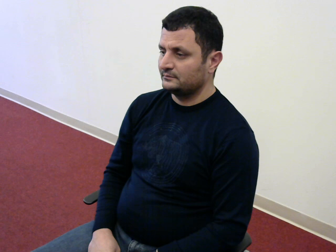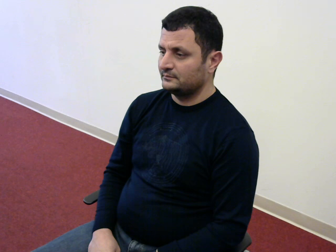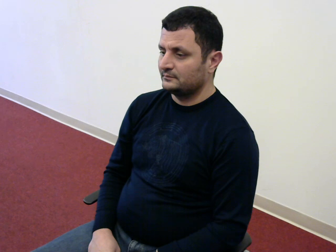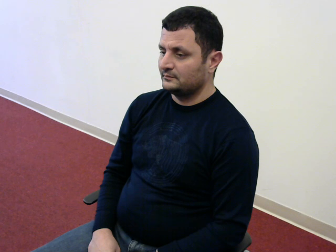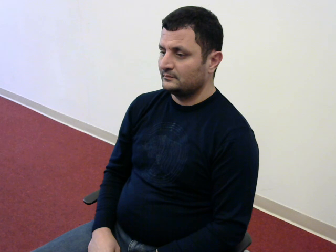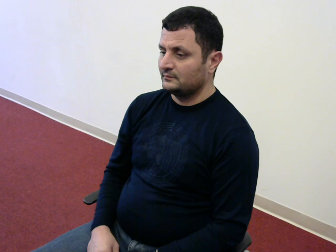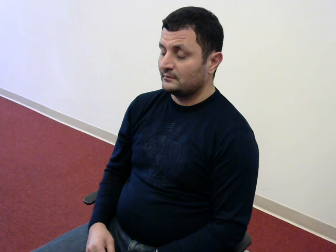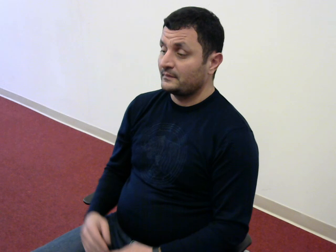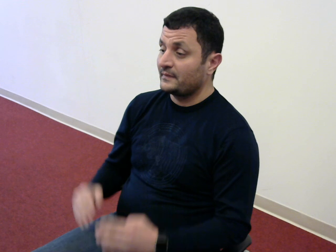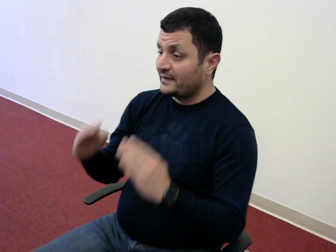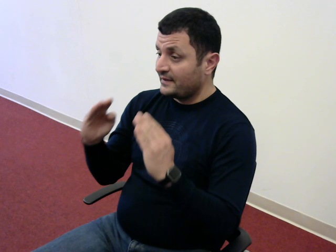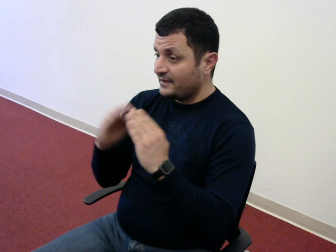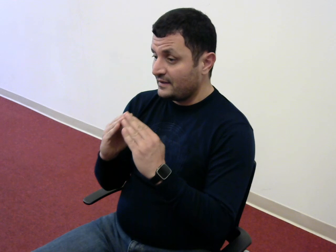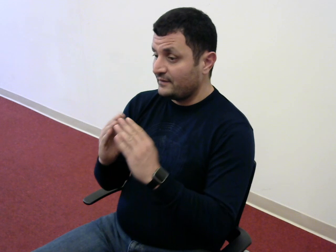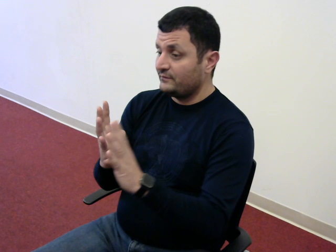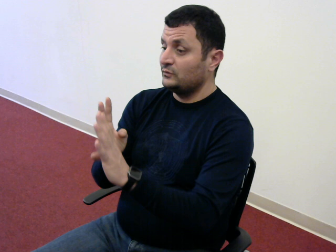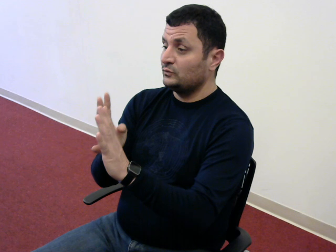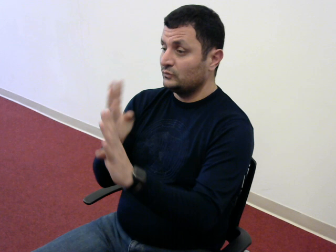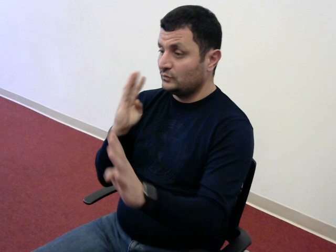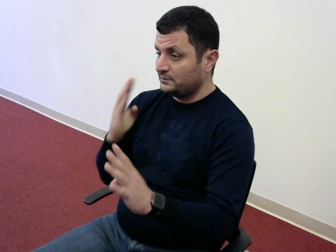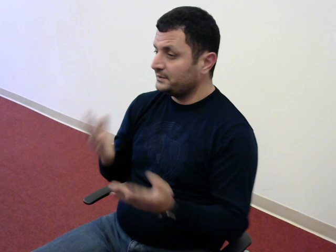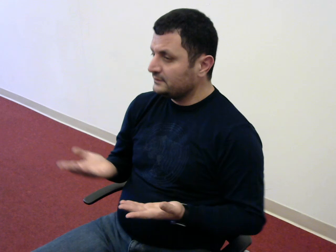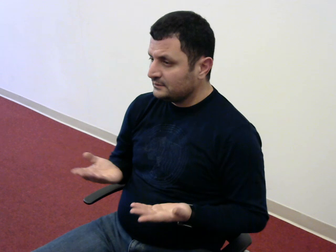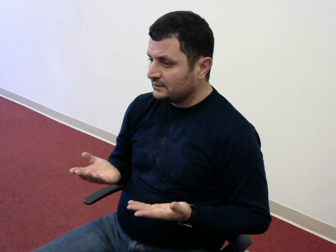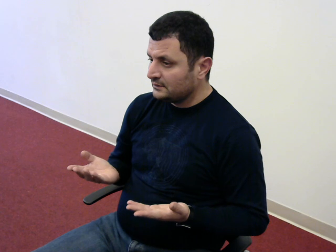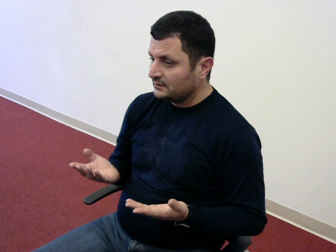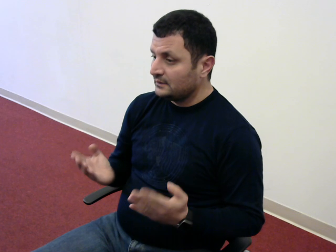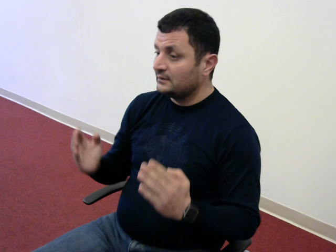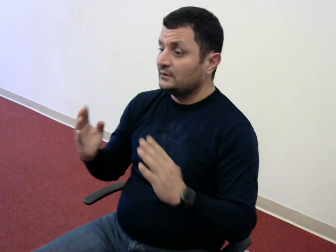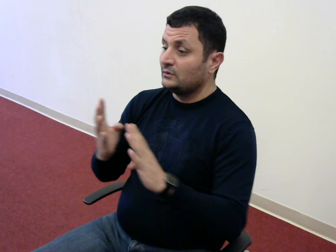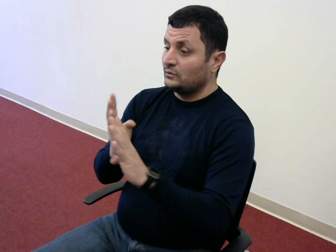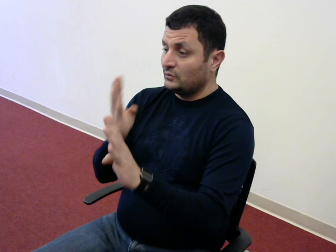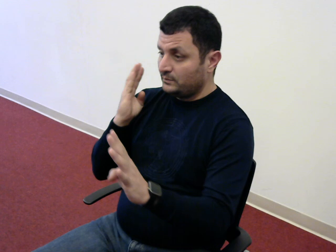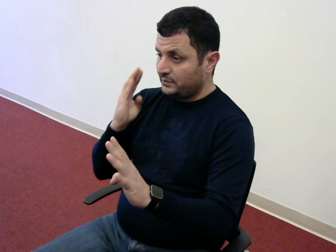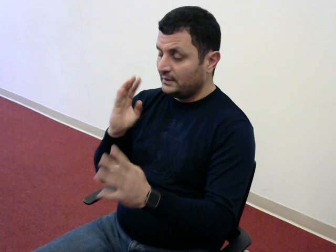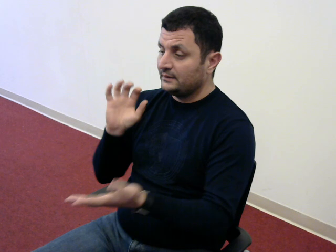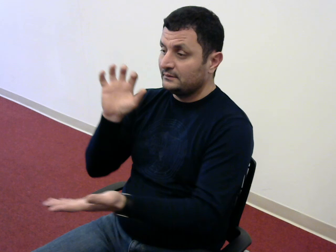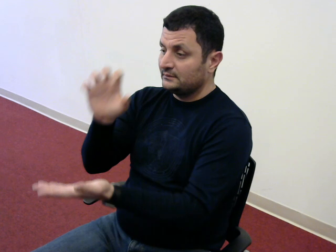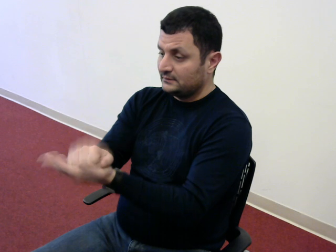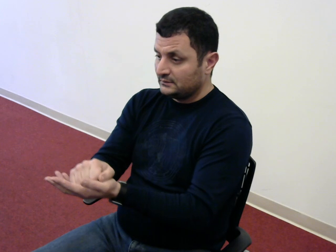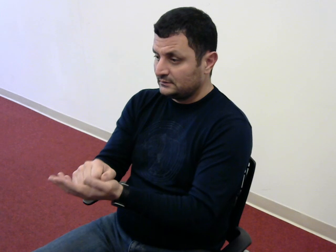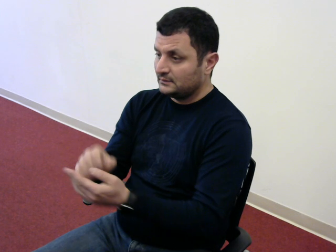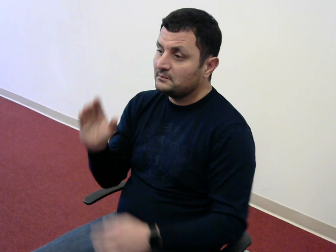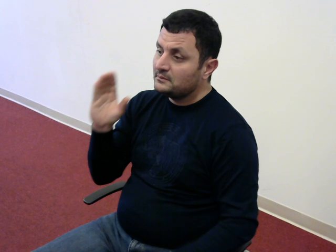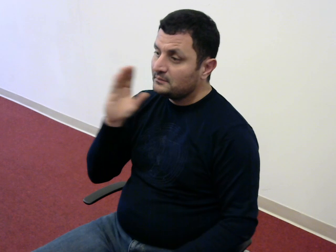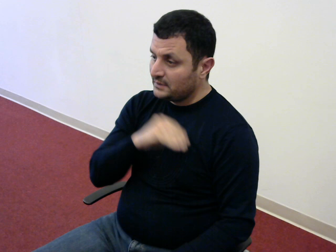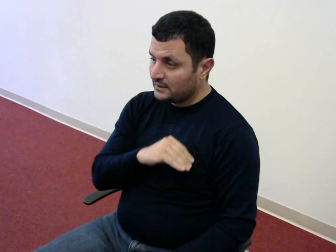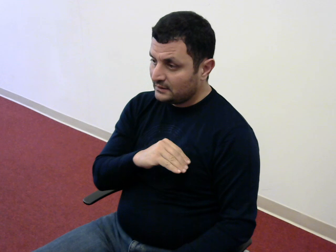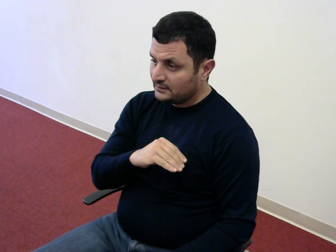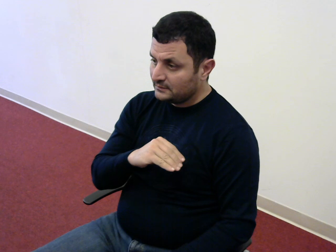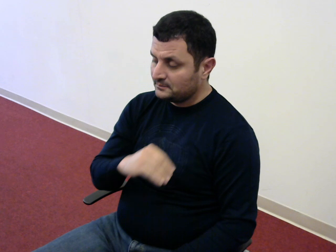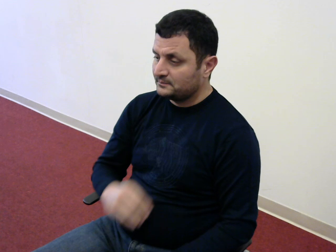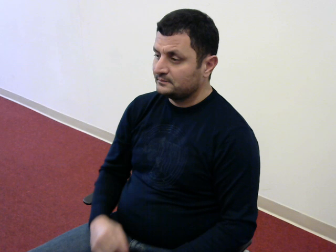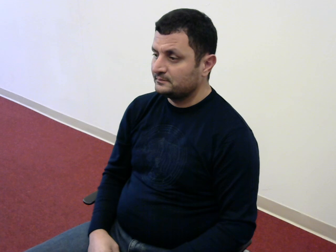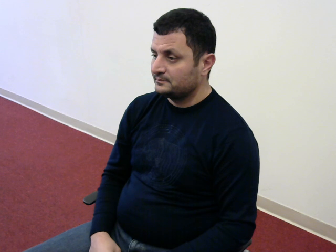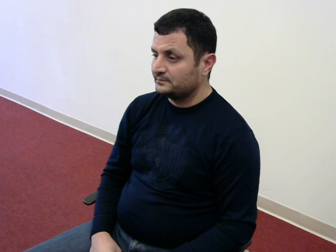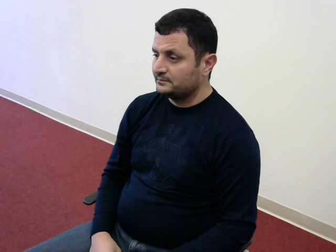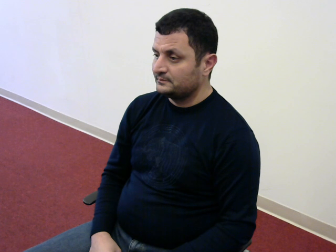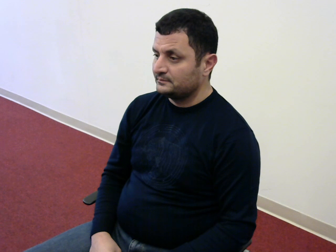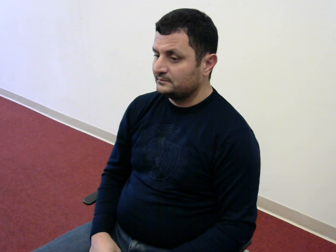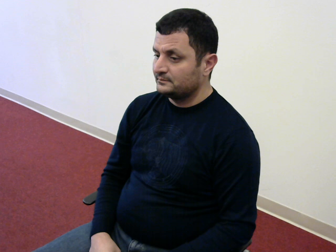Ev növbəsinə necə növbə tuta bilərəm?